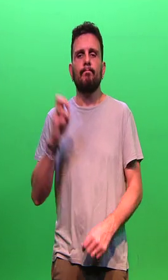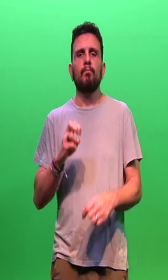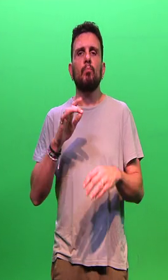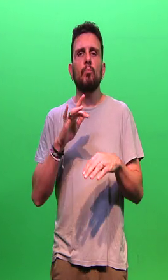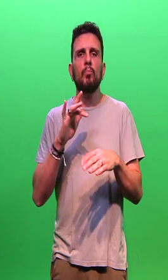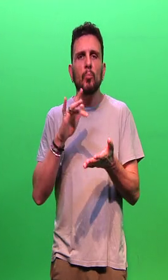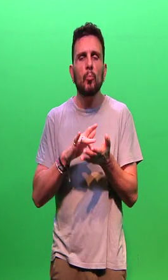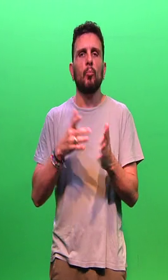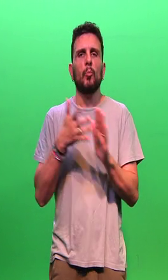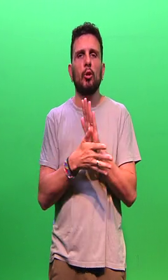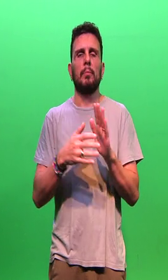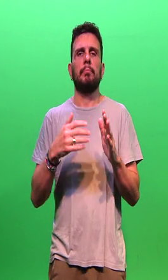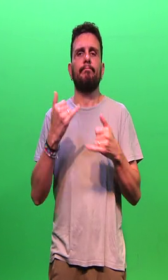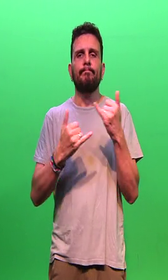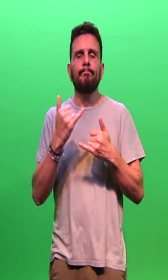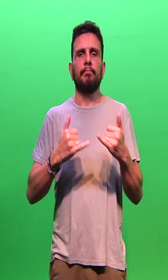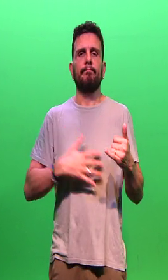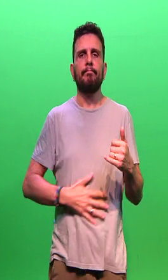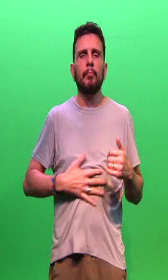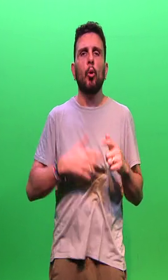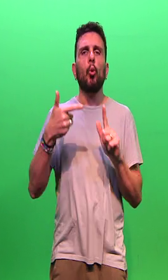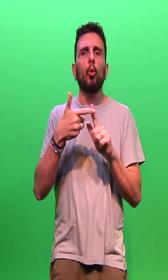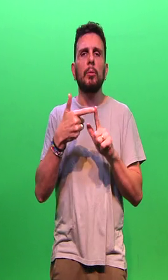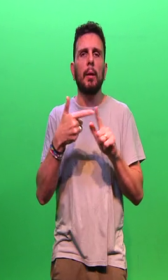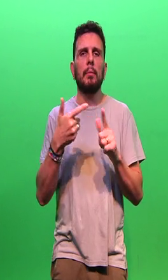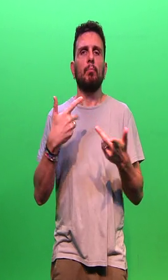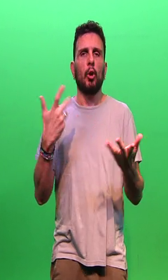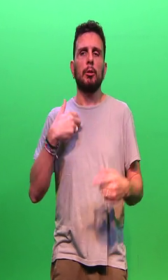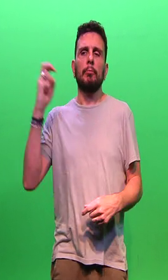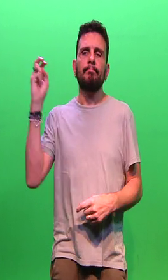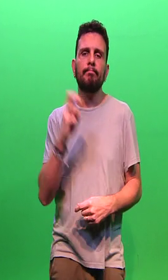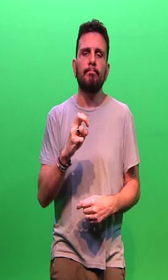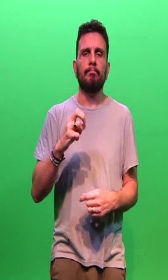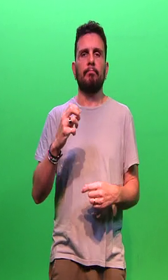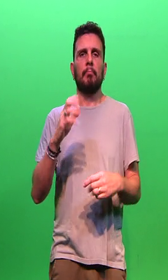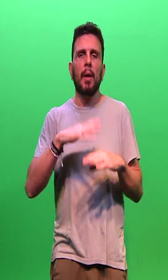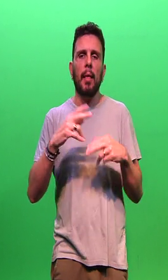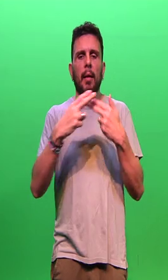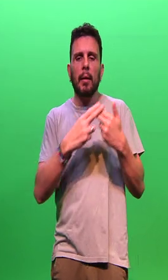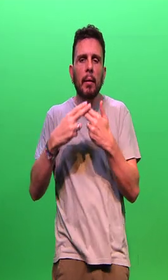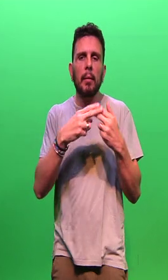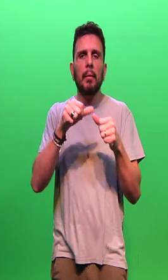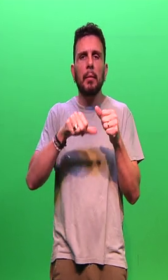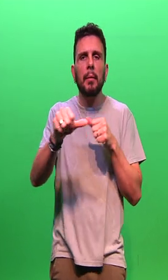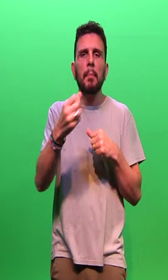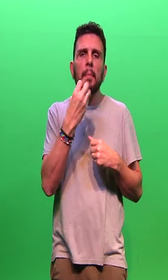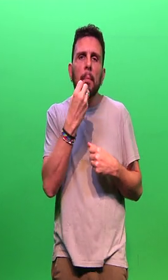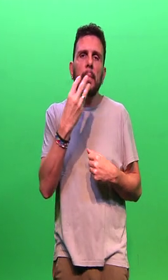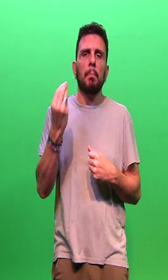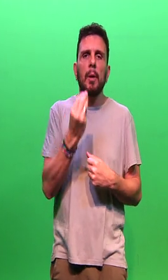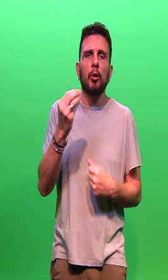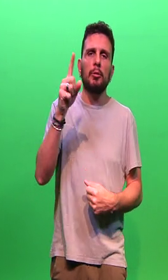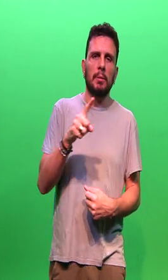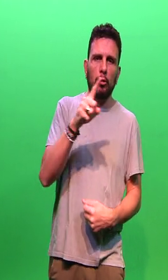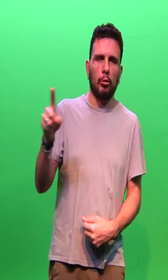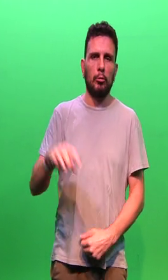Vinc perquè tinc problemes estomacals pel gluten, per això he vingut, perquè em puguin fer una revisió i em diguin si puc millorar o no.